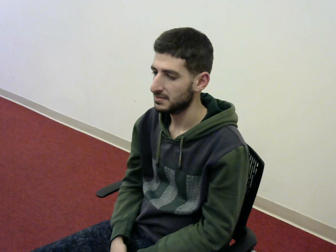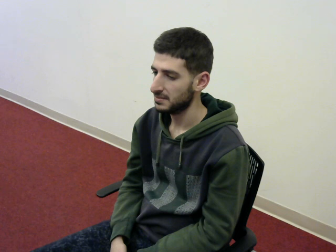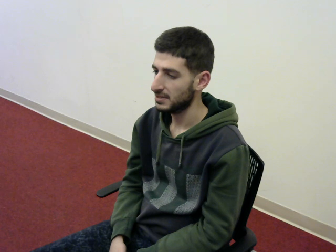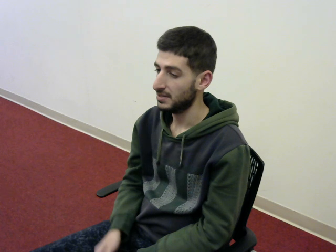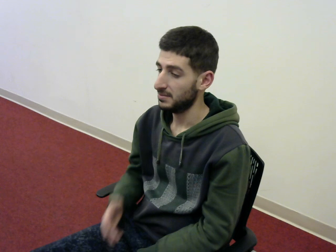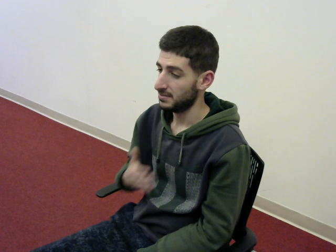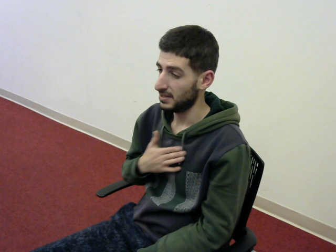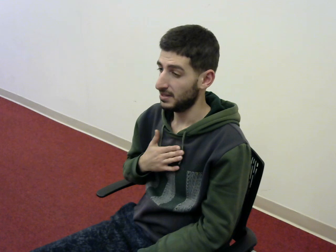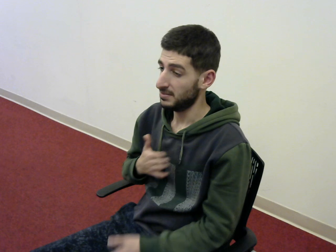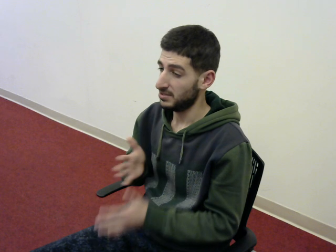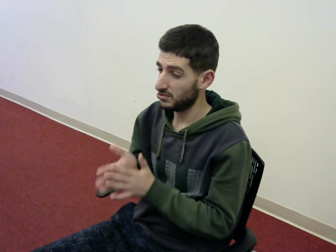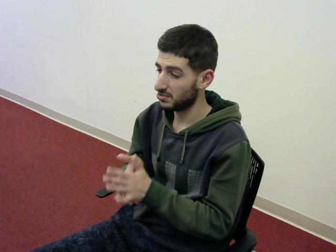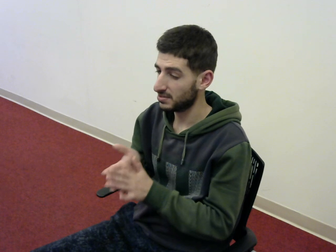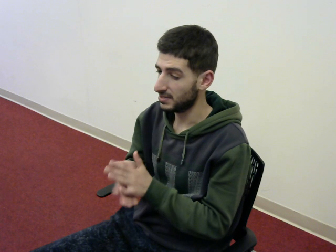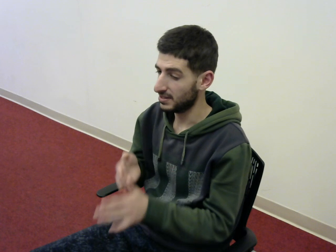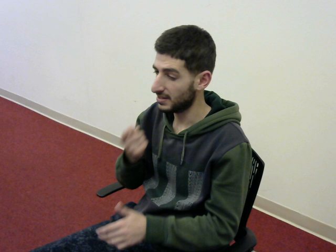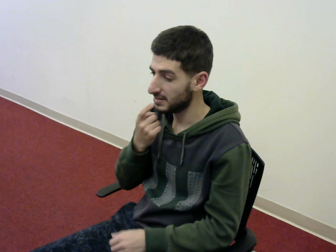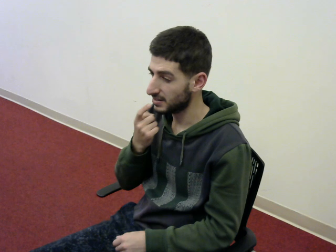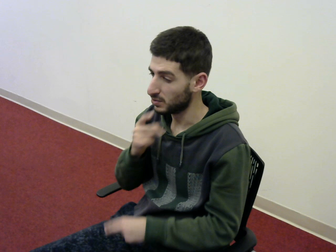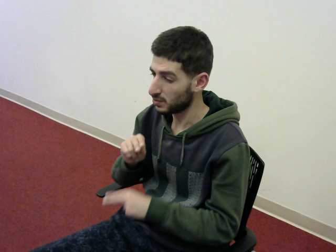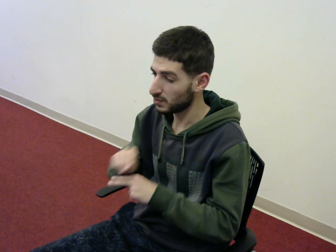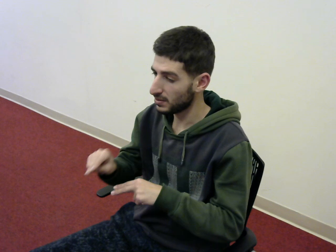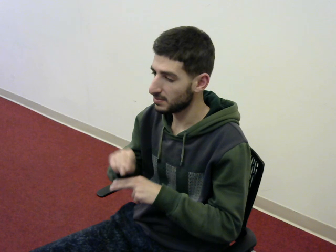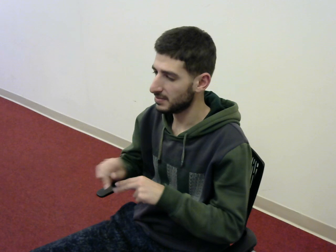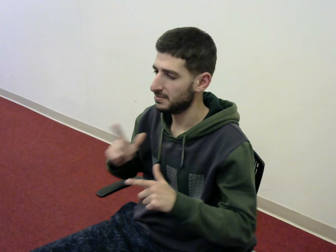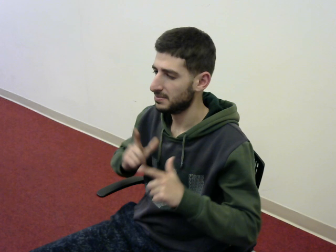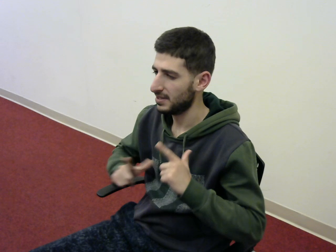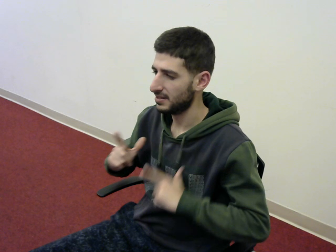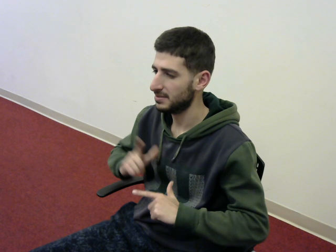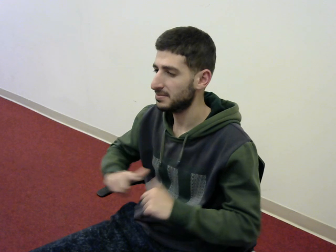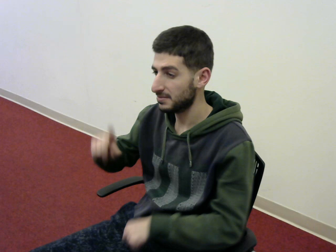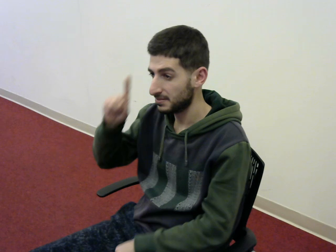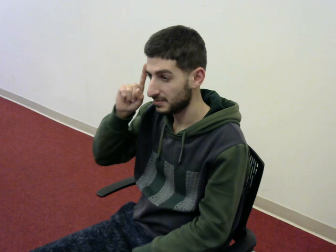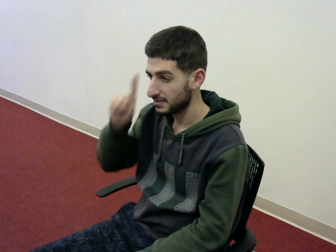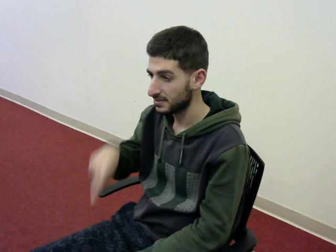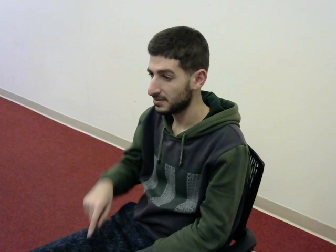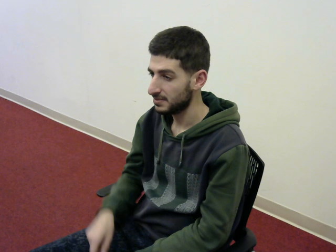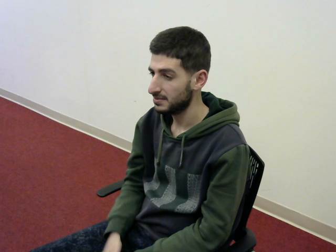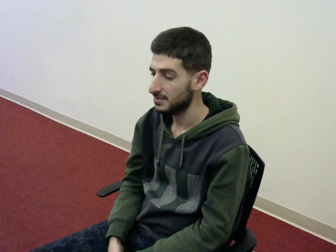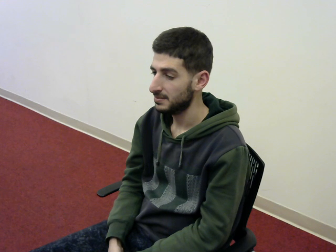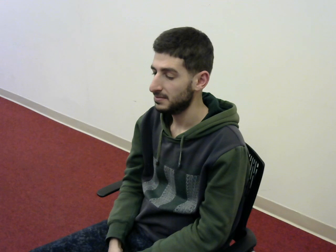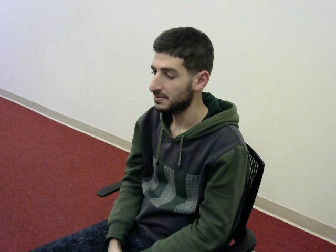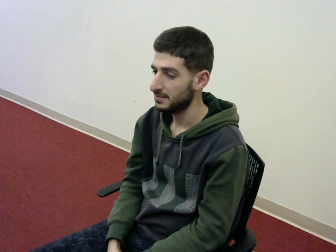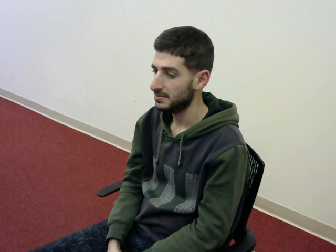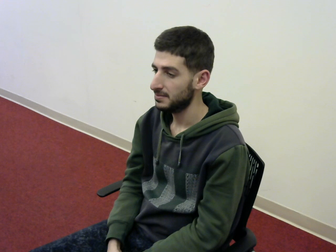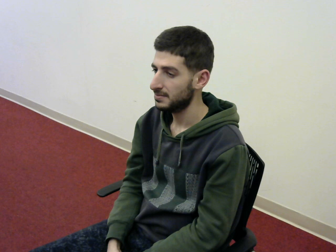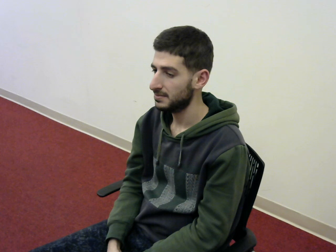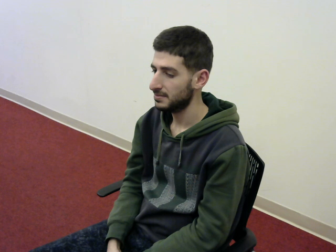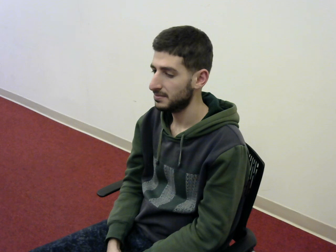Mən işarə dilini öyrədən müəllim tanıyıram